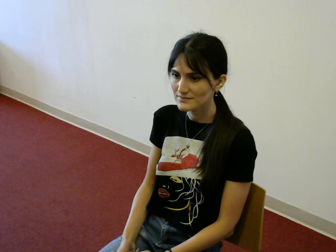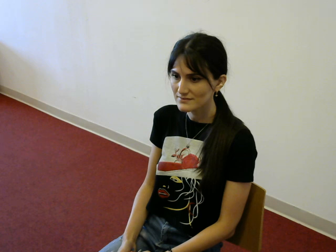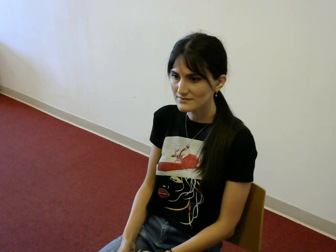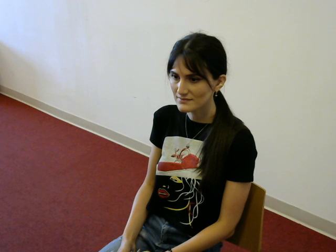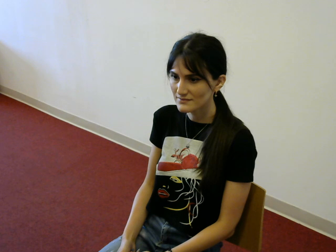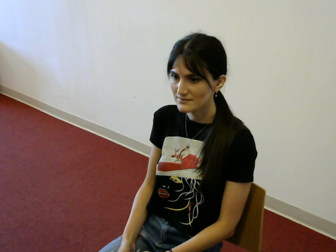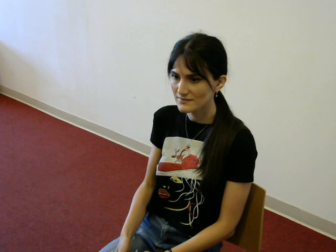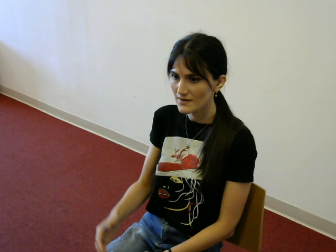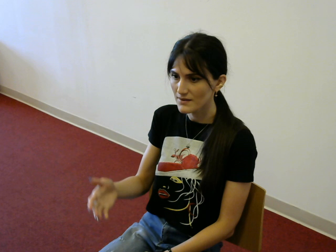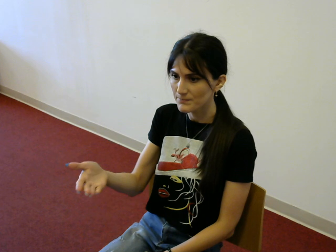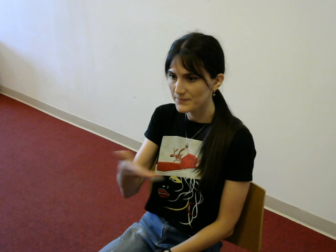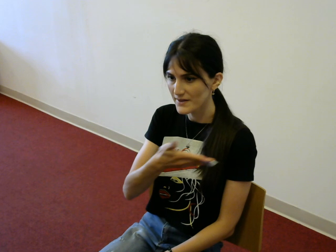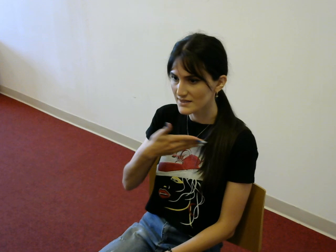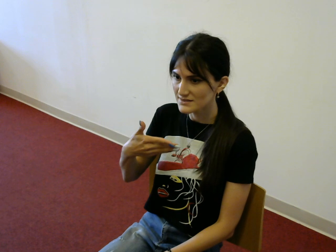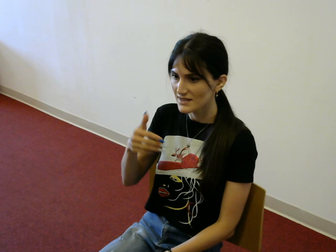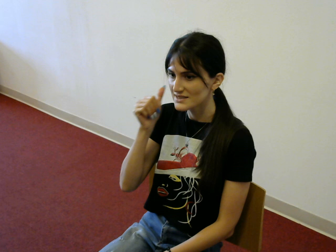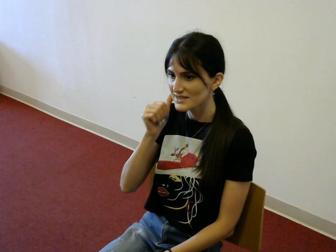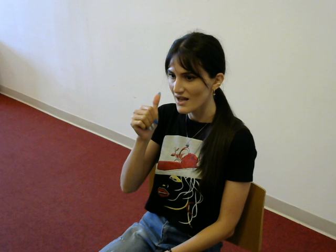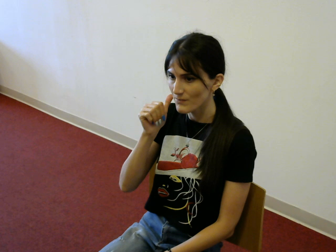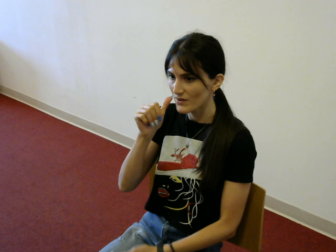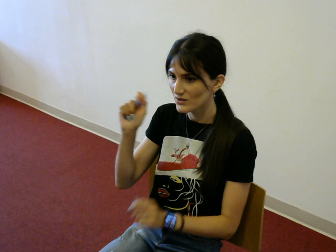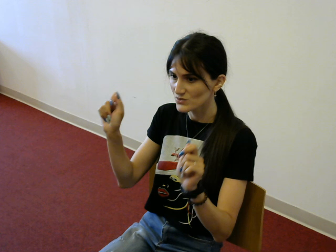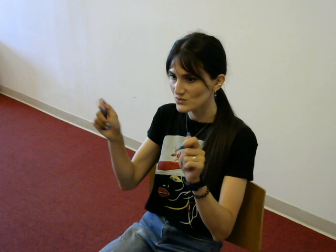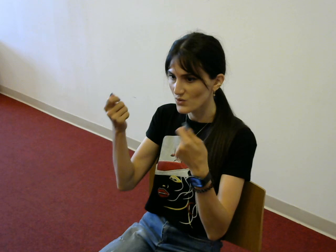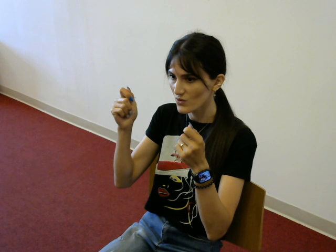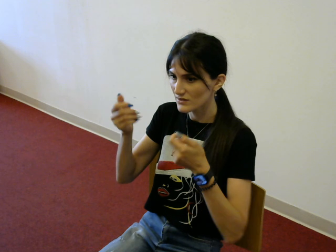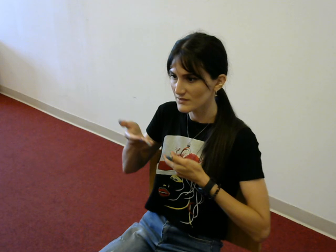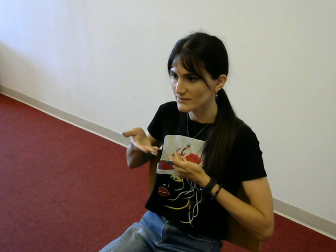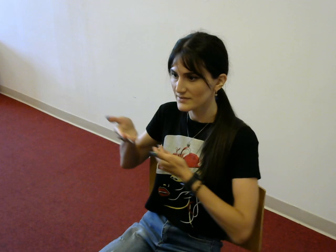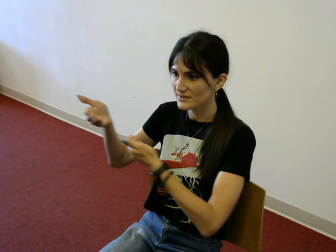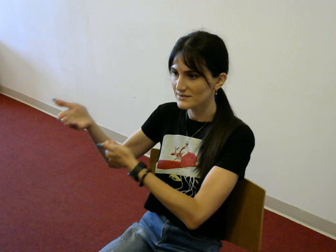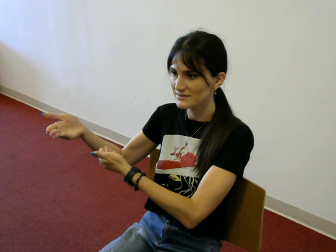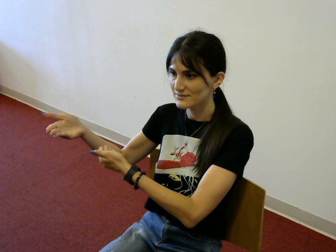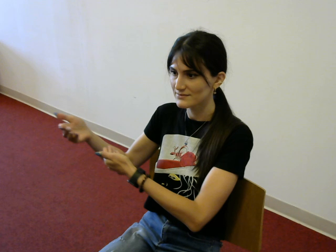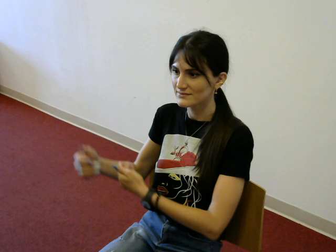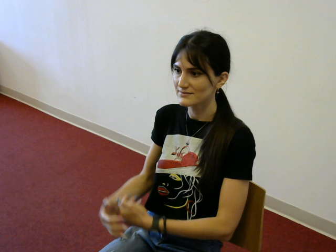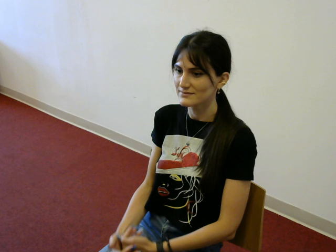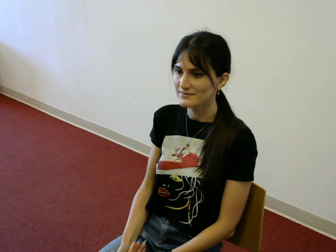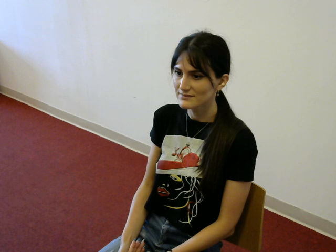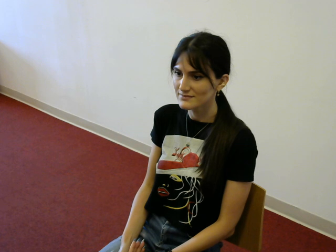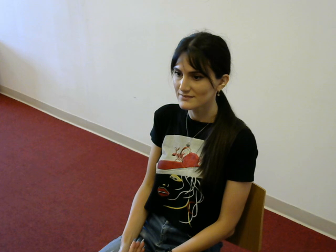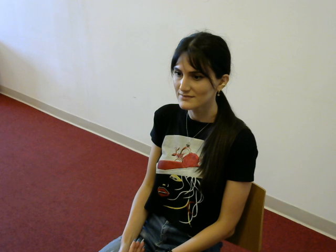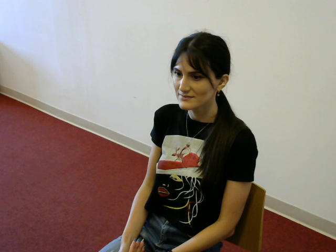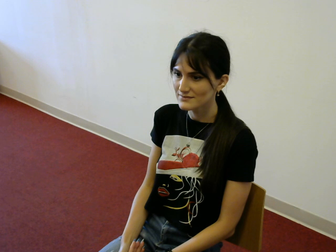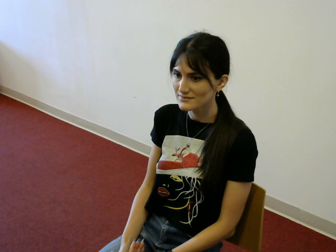Bizi sabah toya çağırıblar